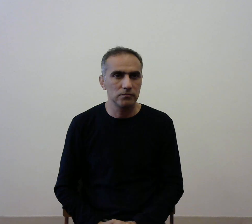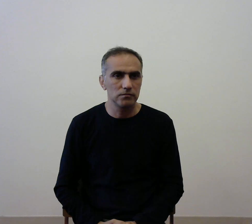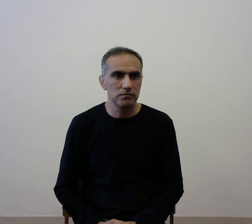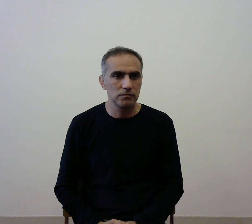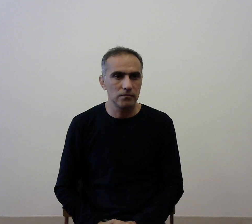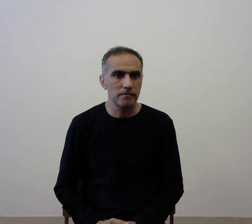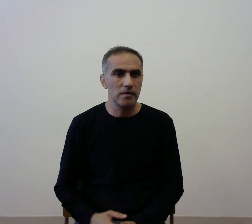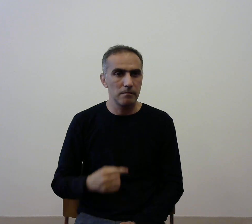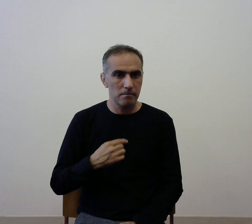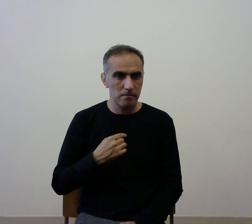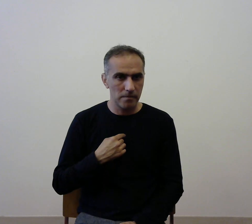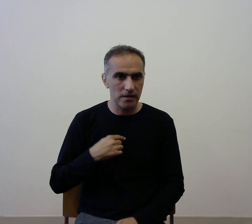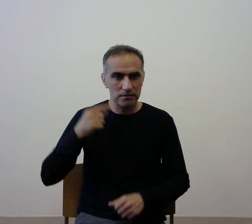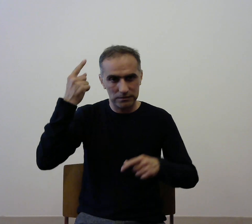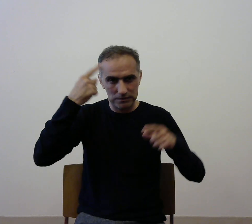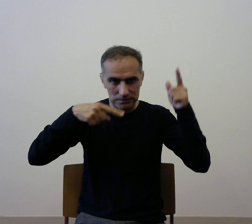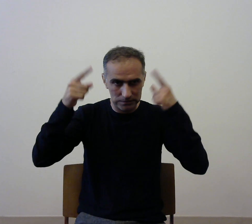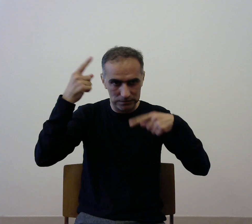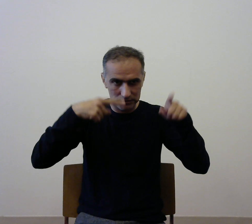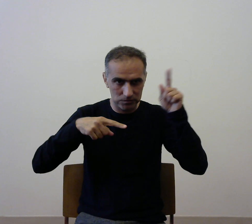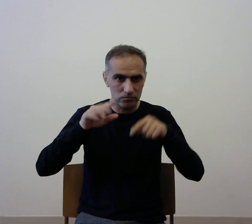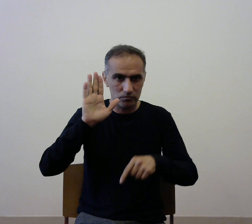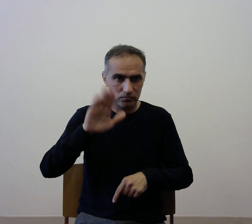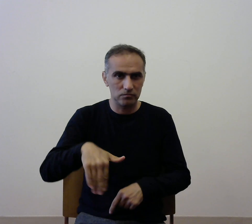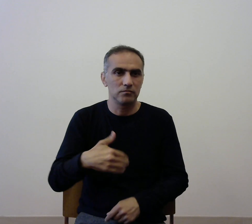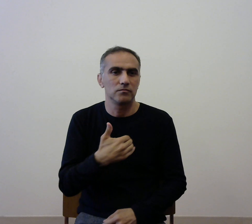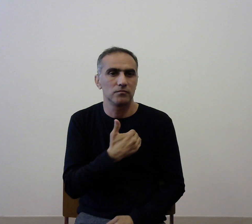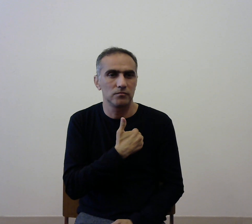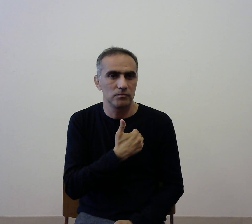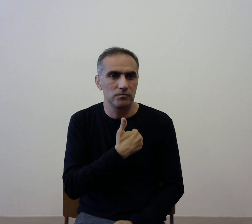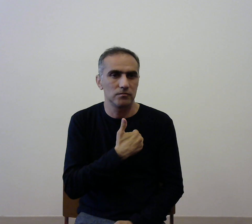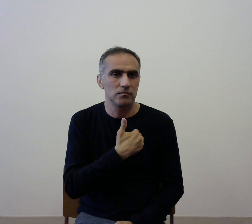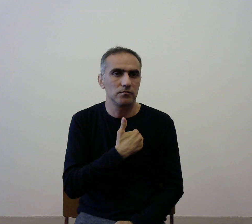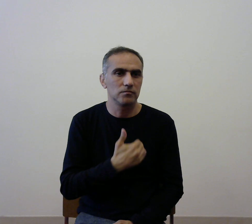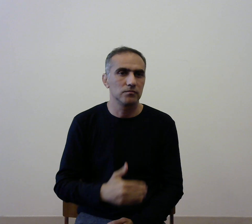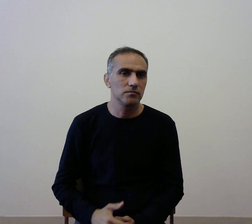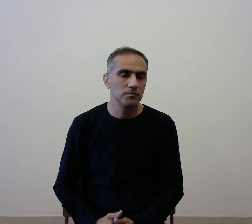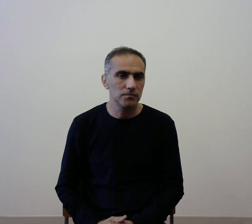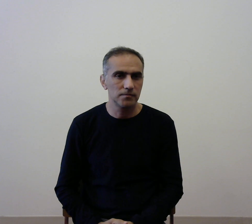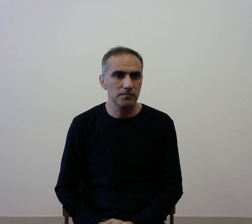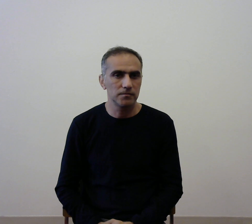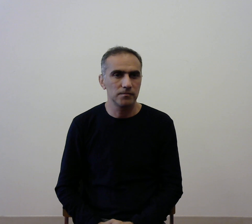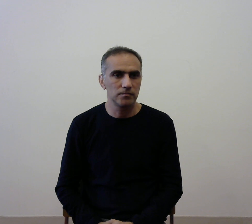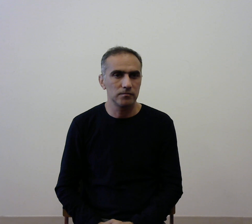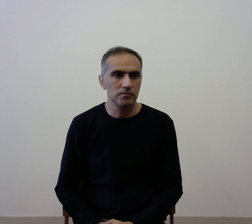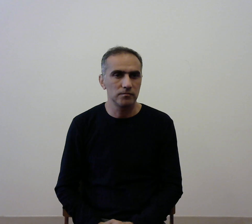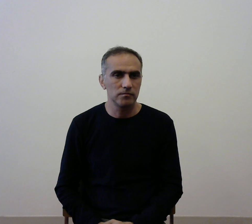Mən dizayner olmaq istəyirəm